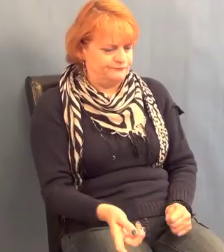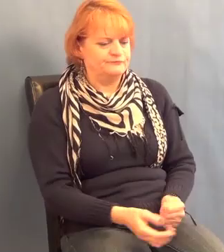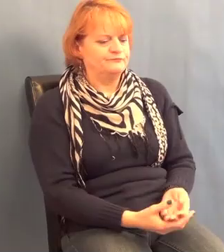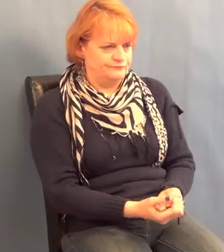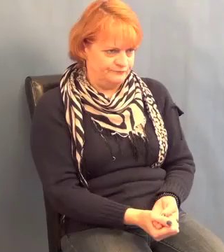Nie wolno.